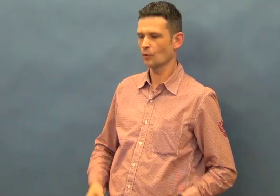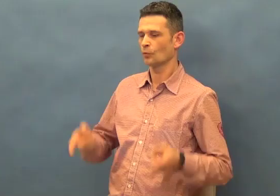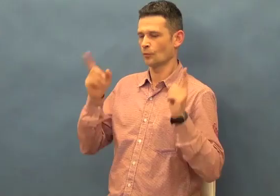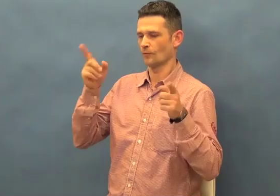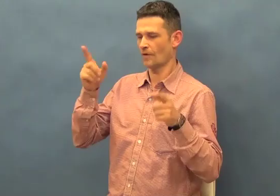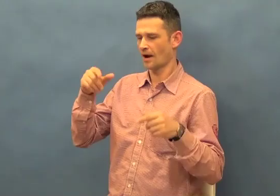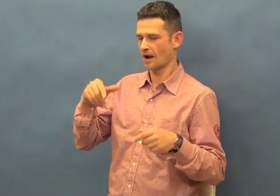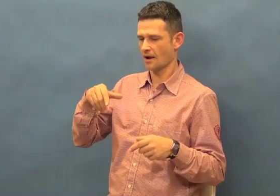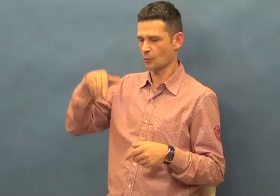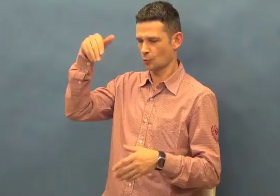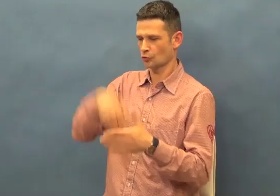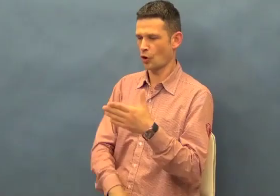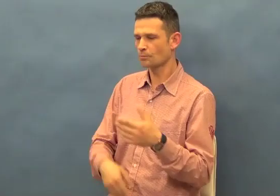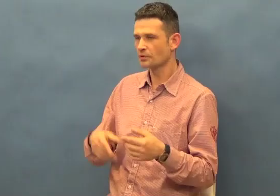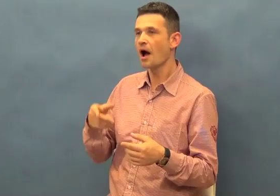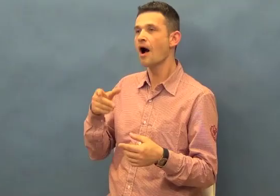Uwaga, groźba utonięcia.